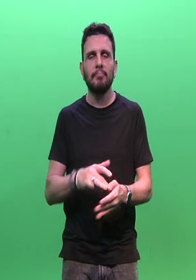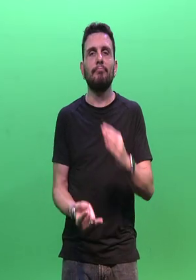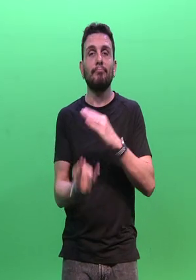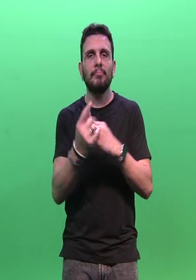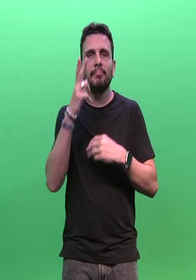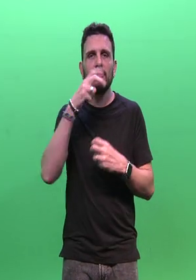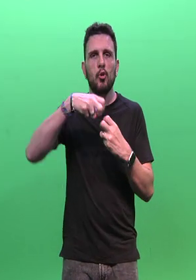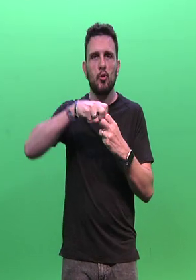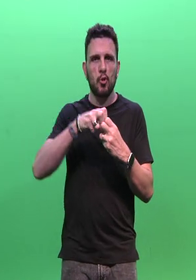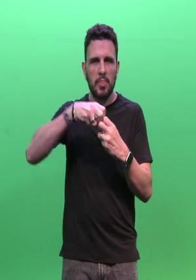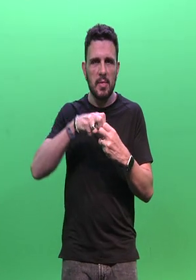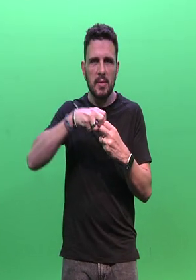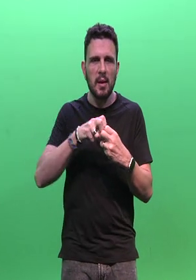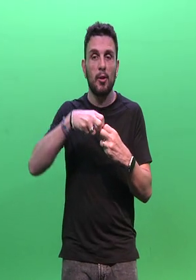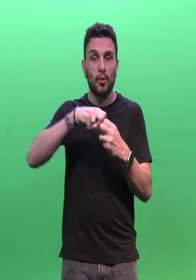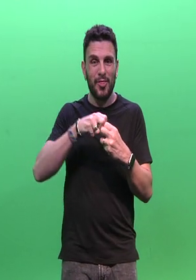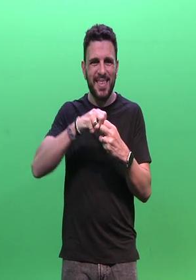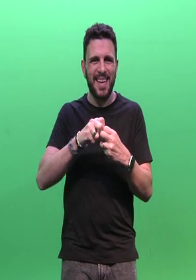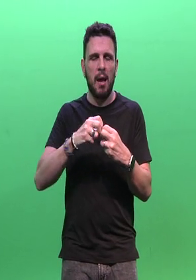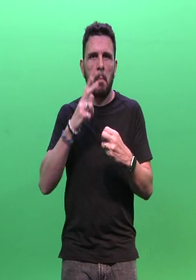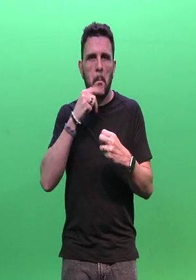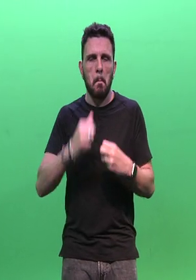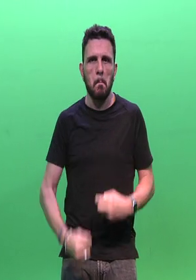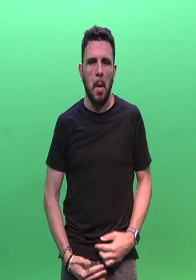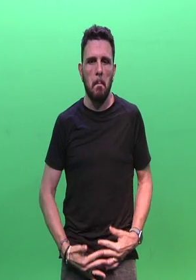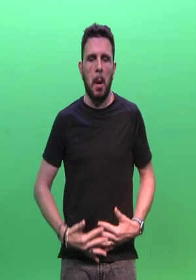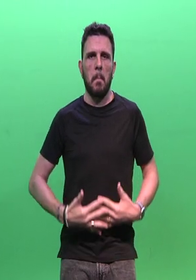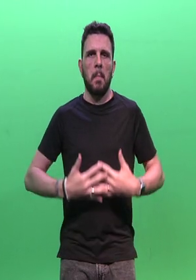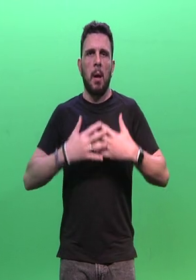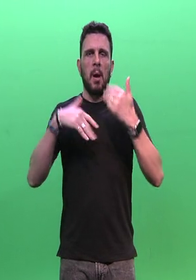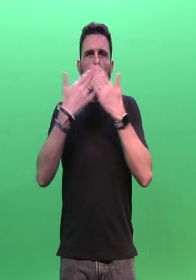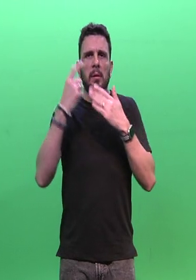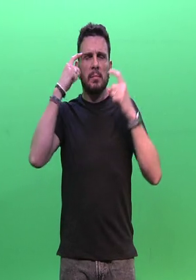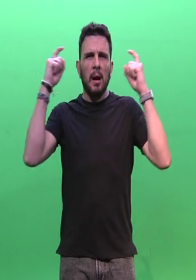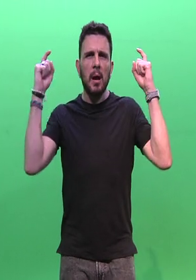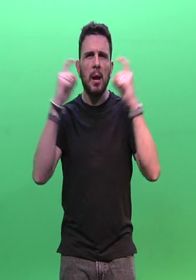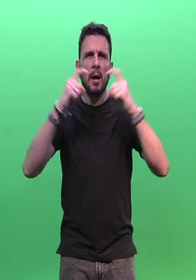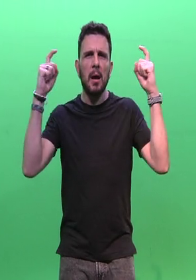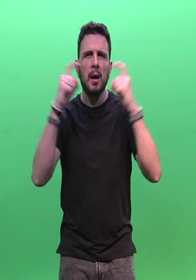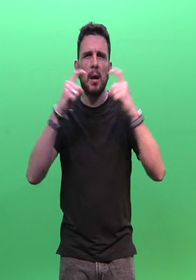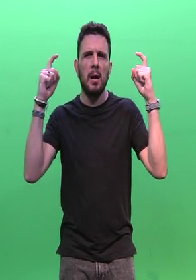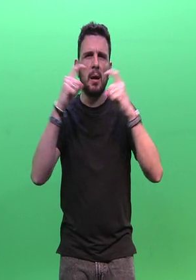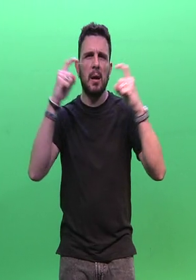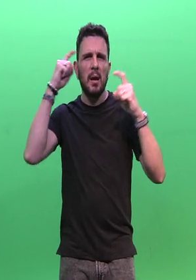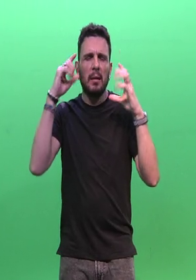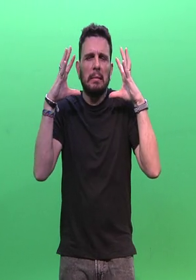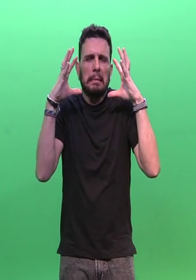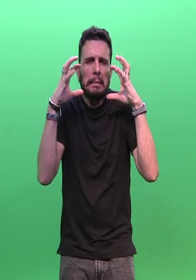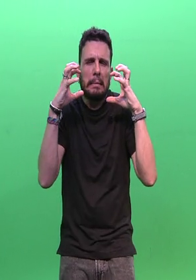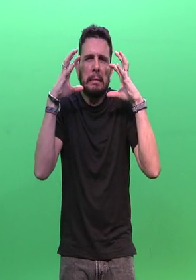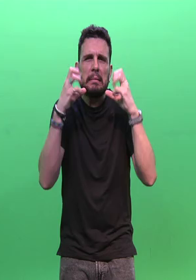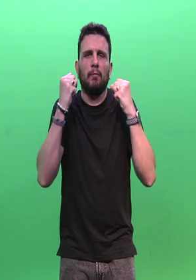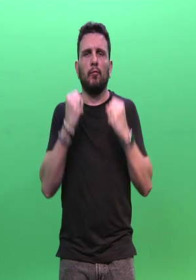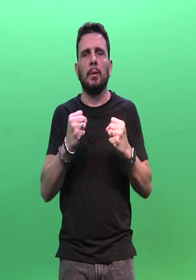M'ha aparegut aquest dolor al genoll, però el dolor em puja fins al cap, tinc migranya i sento contraccions fortes al cap.